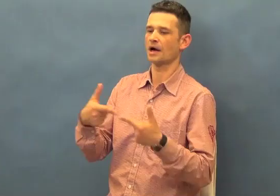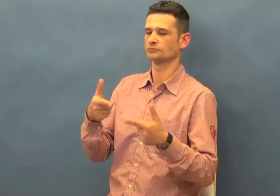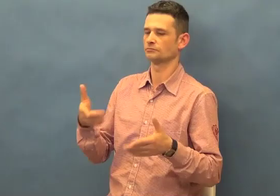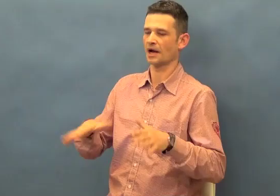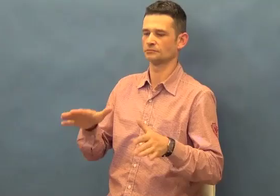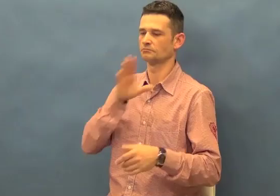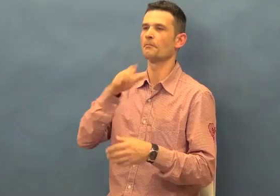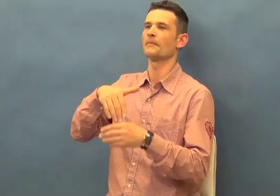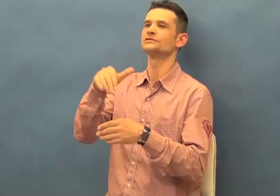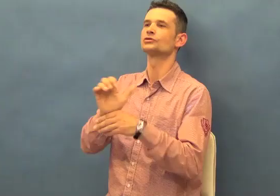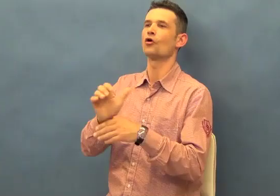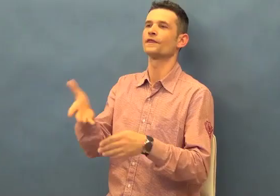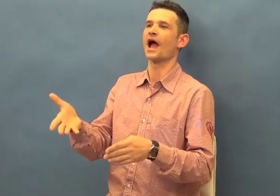To pasuje do miejsca takiego, jak McDonald's.